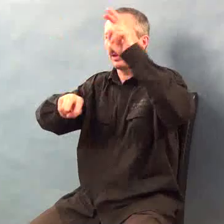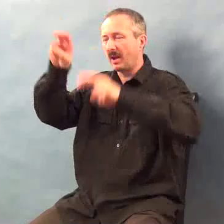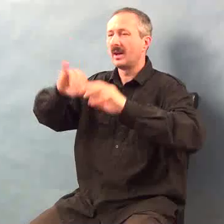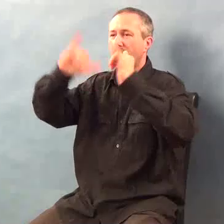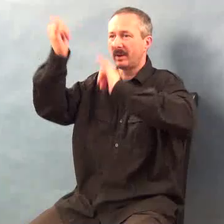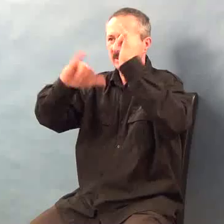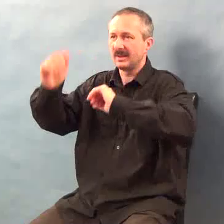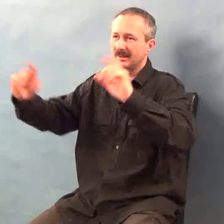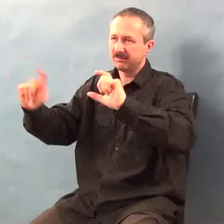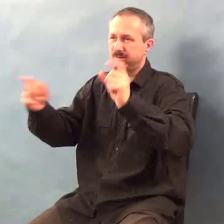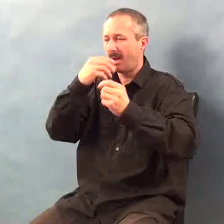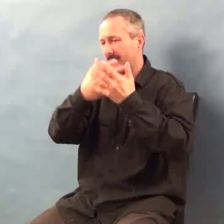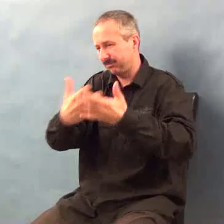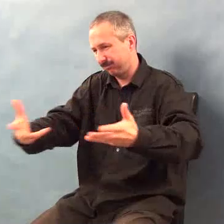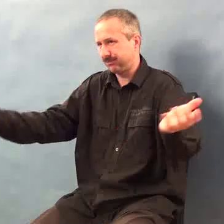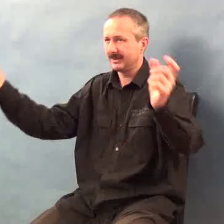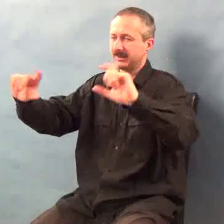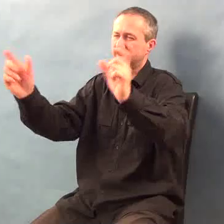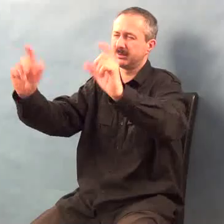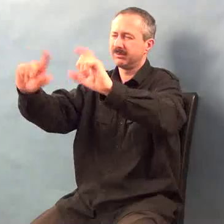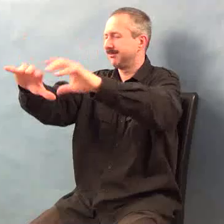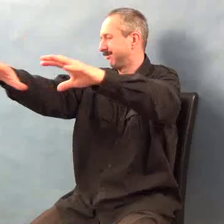Tam robią dużą imprezę, jest dużo jedzenia.